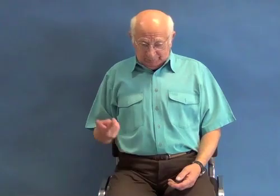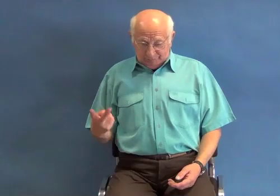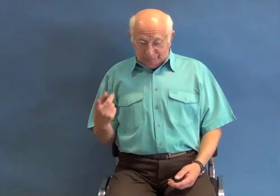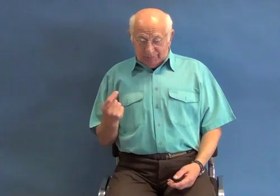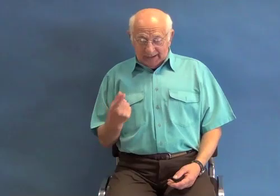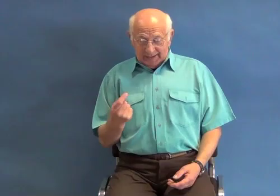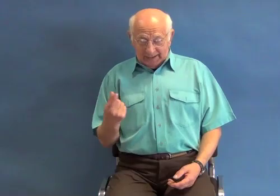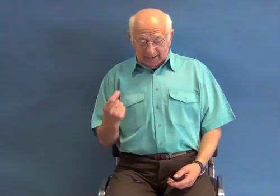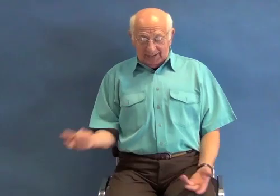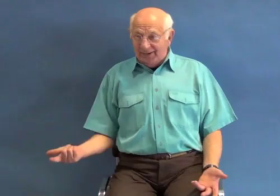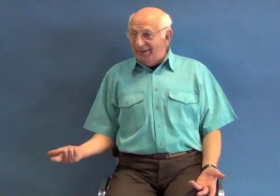To para ludzi.